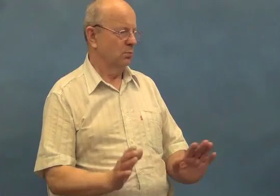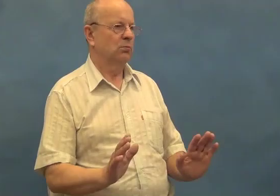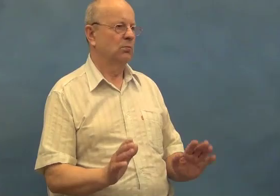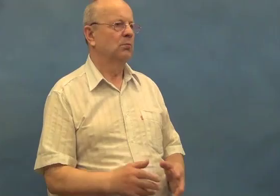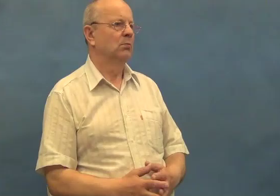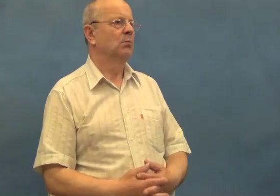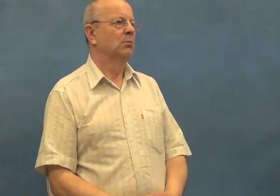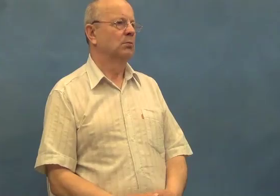Już.